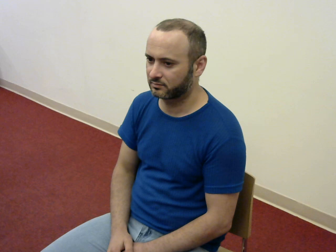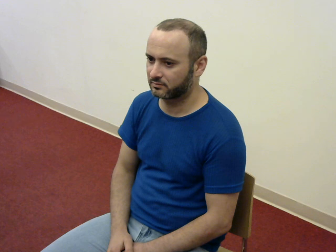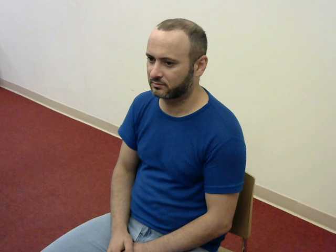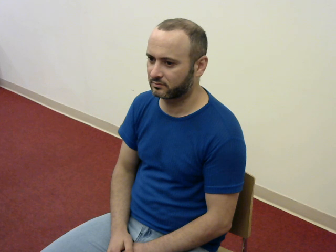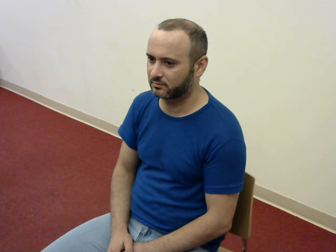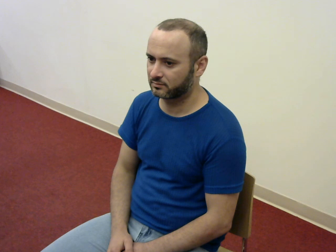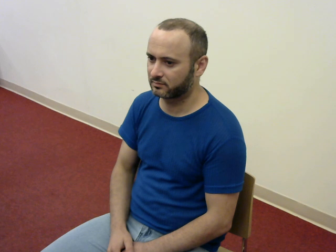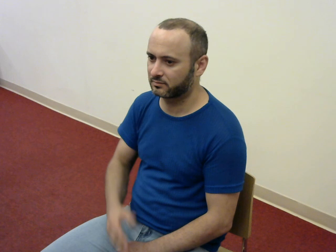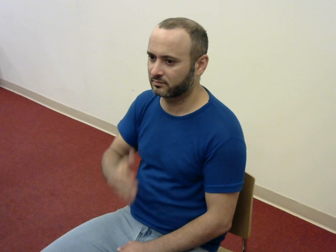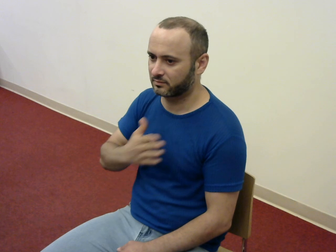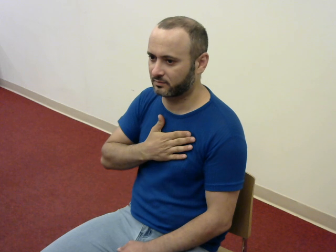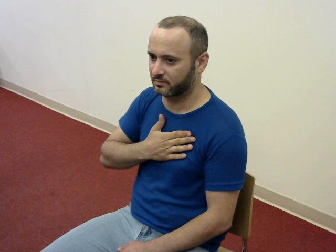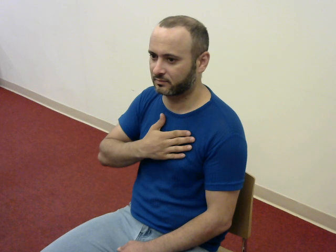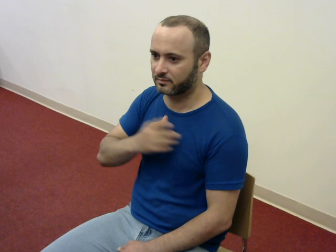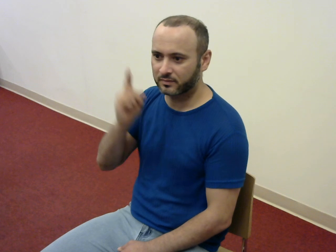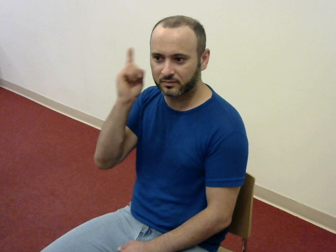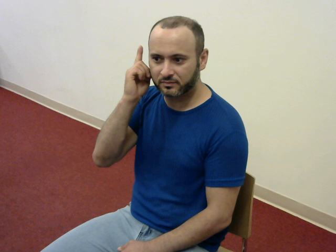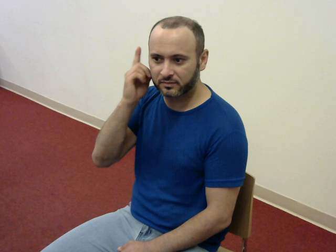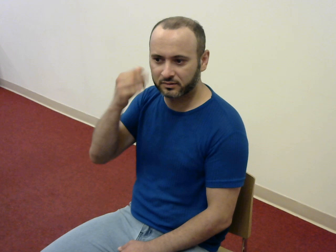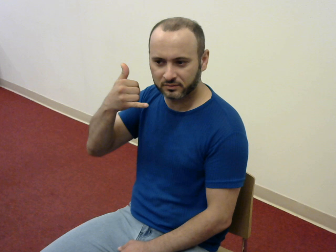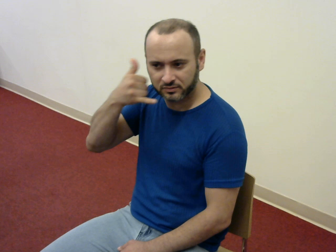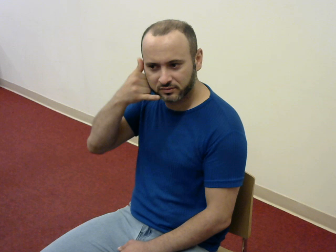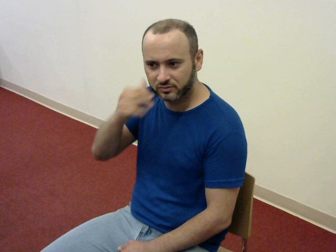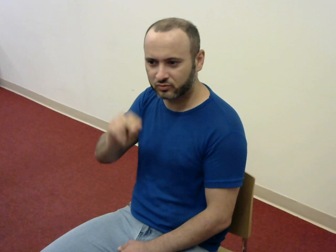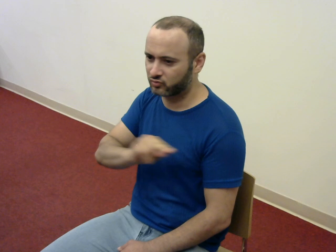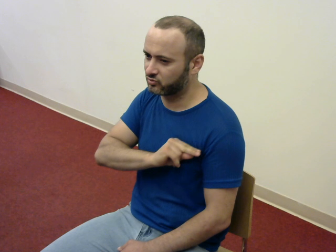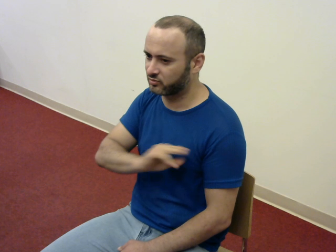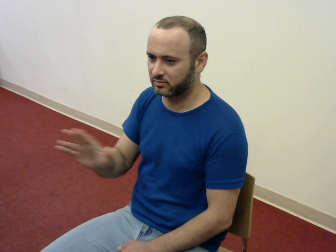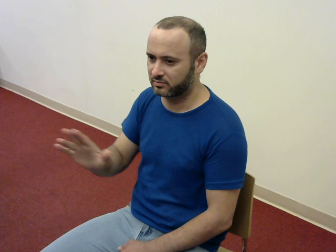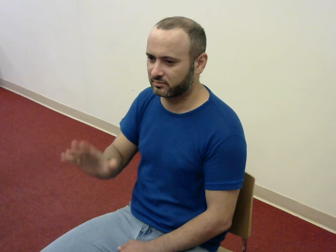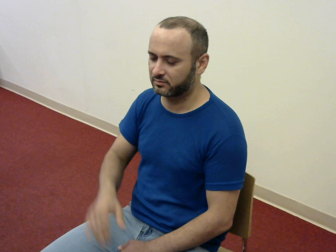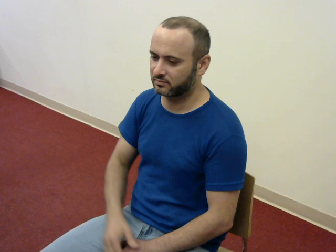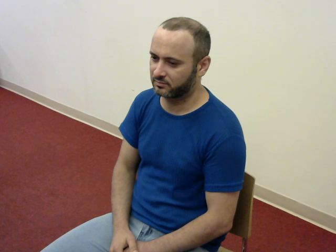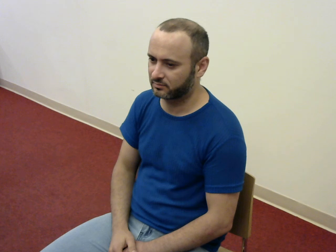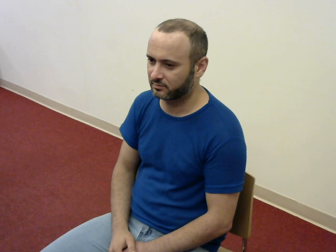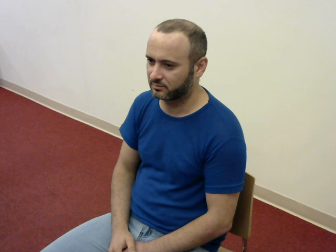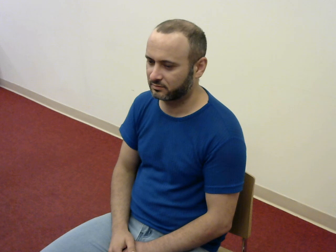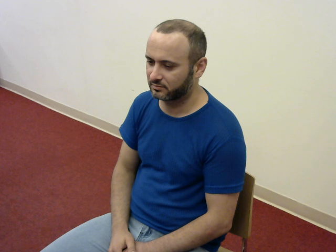Mənim mobil telefonum işləmir